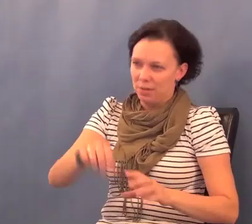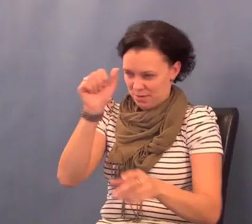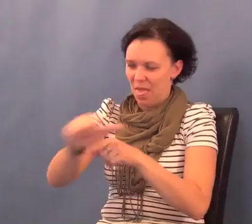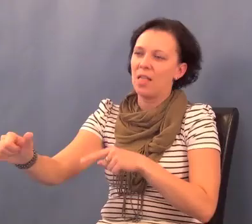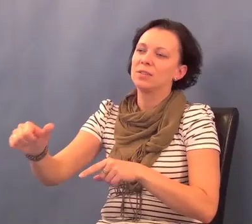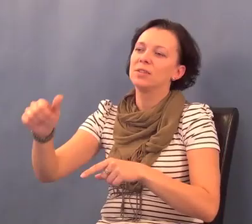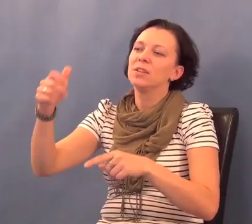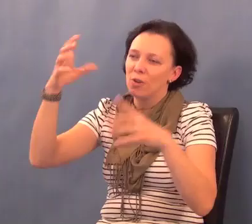Jest.